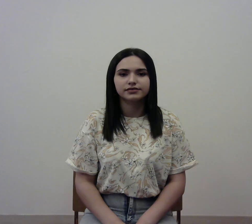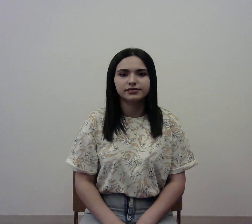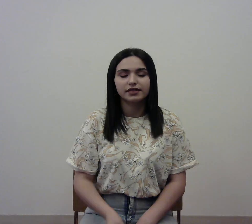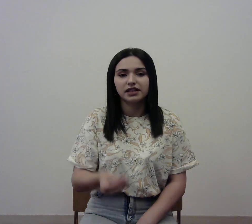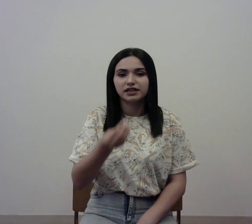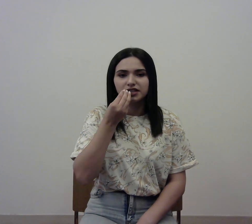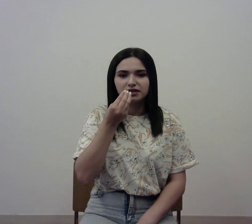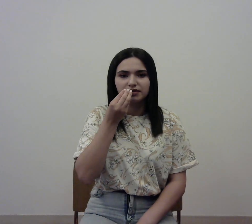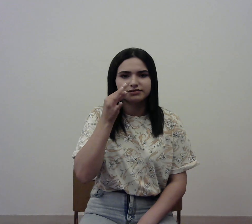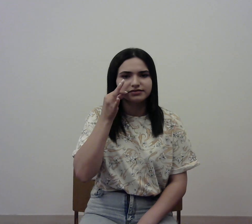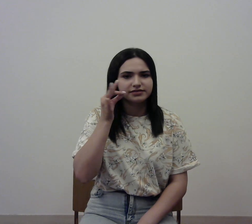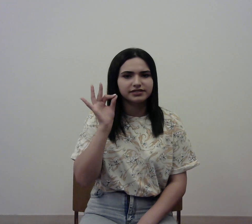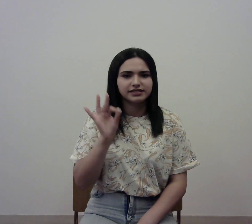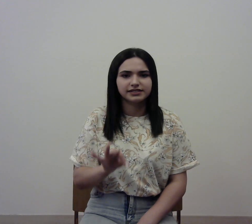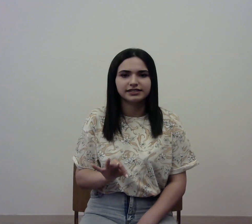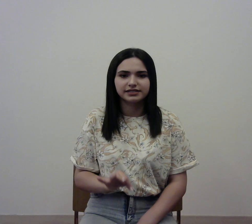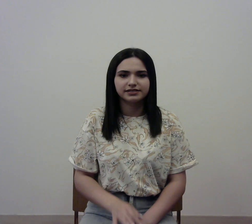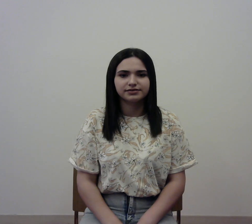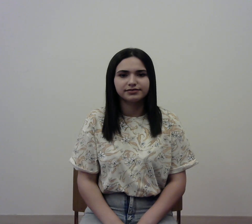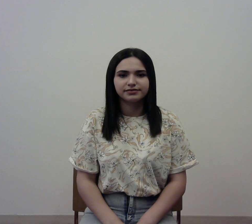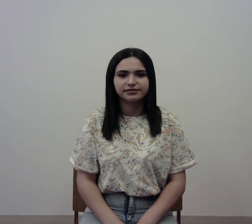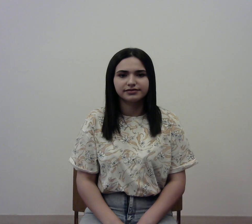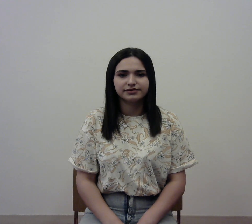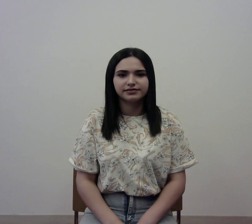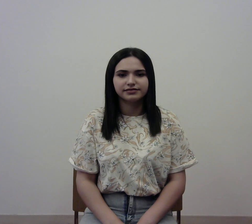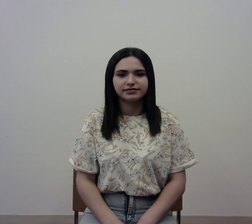Yemək dadlı idi